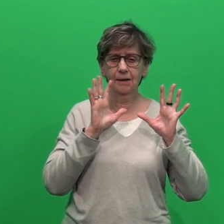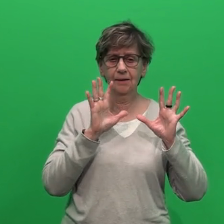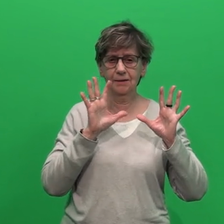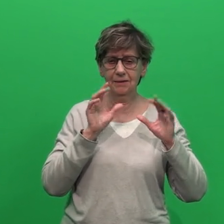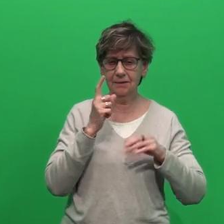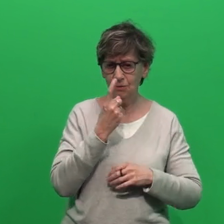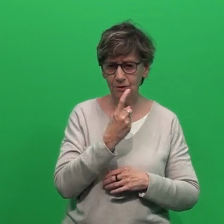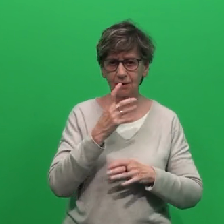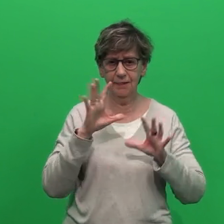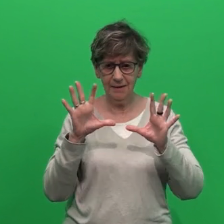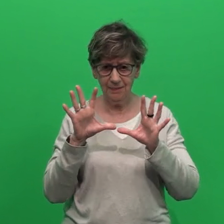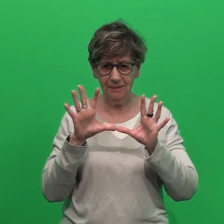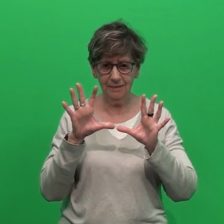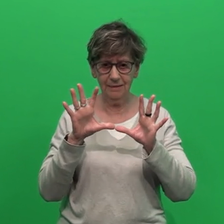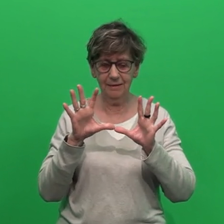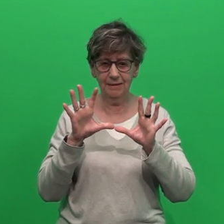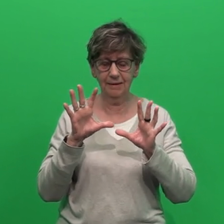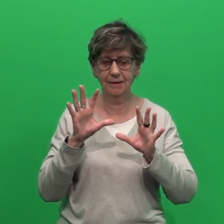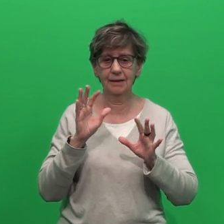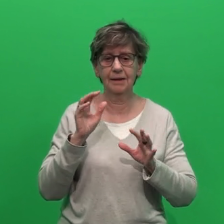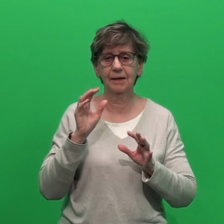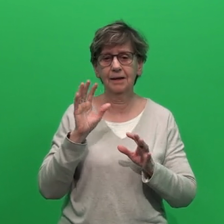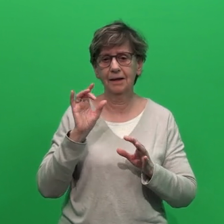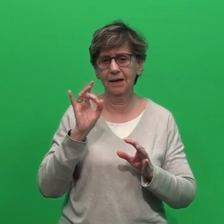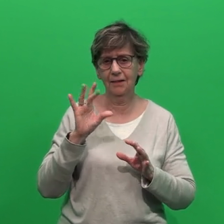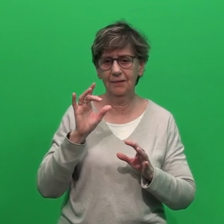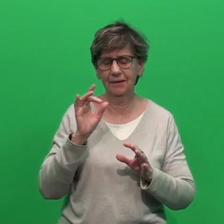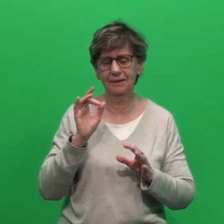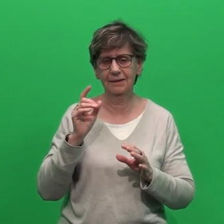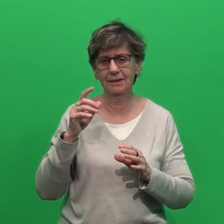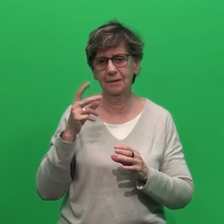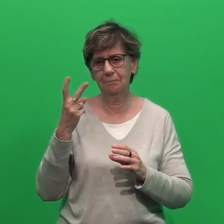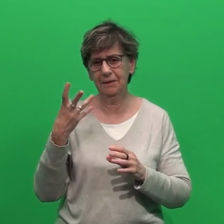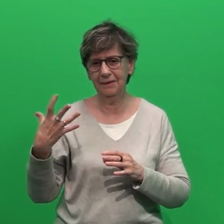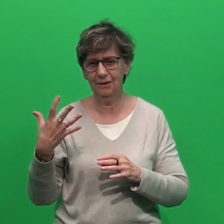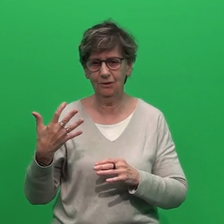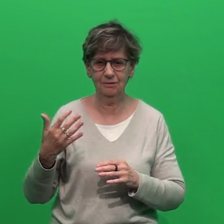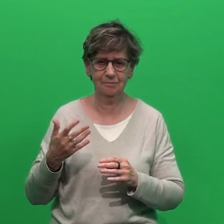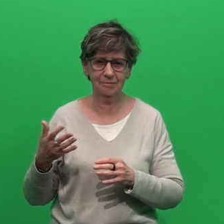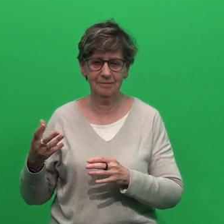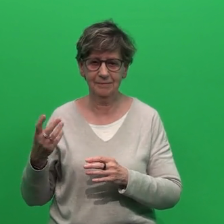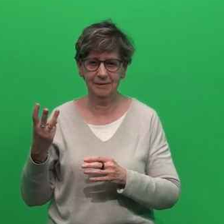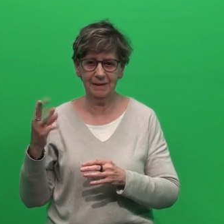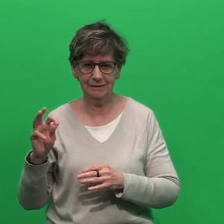deu u deu quinze vint-i-cinc trenta.